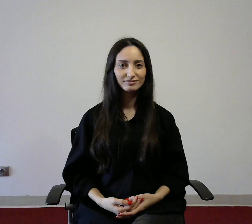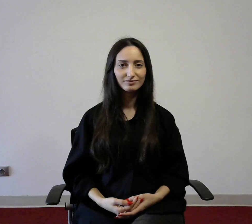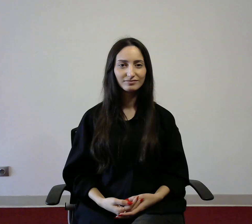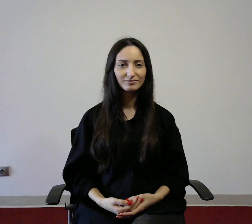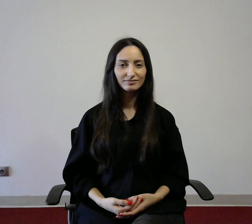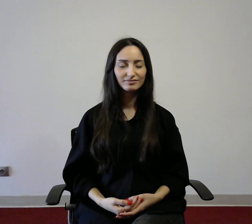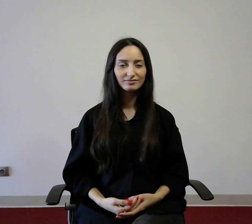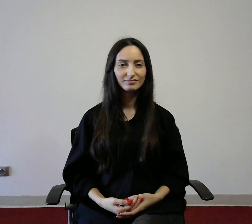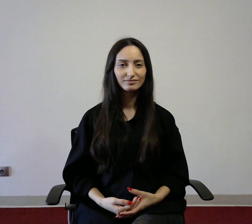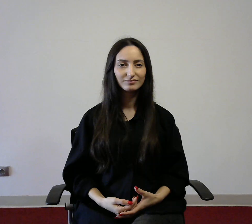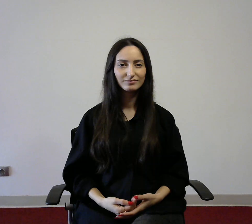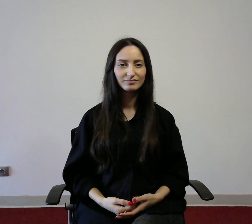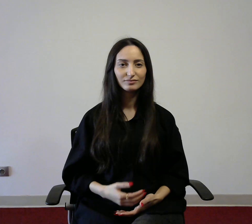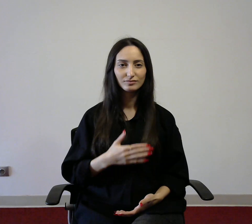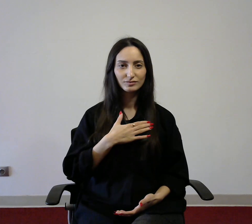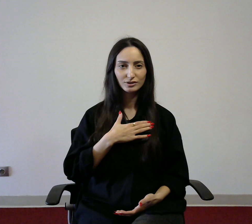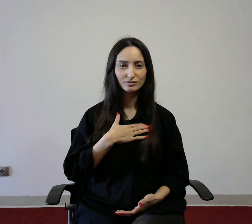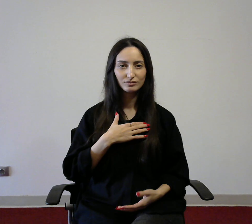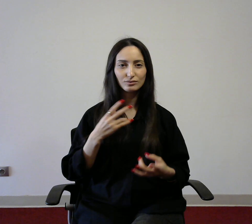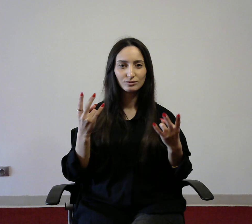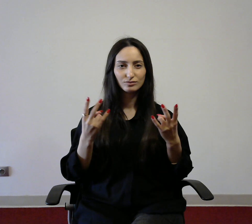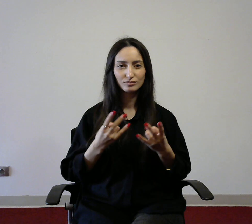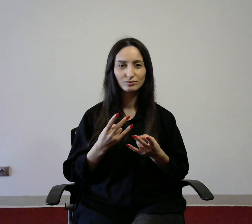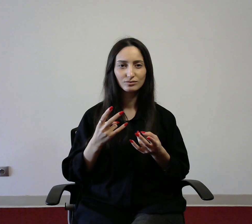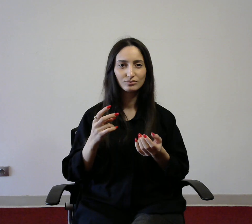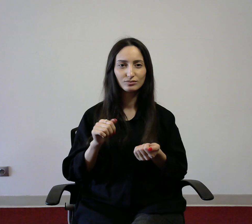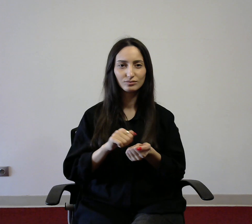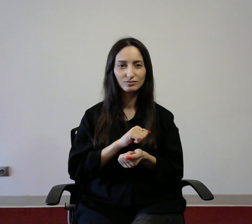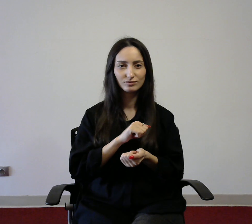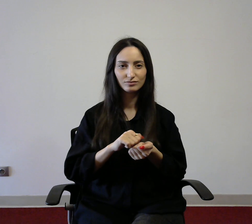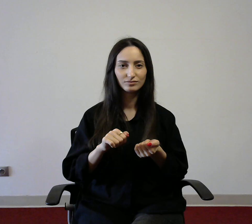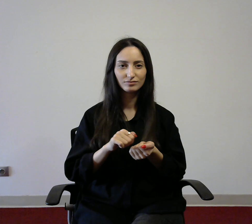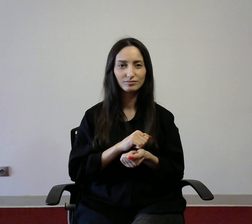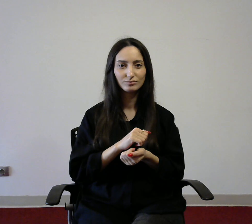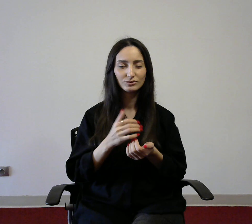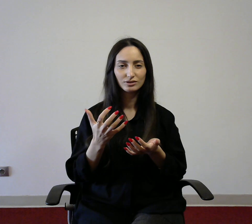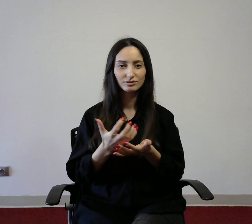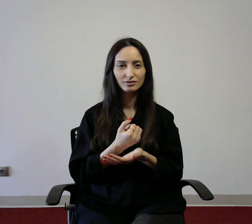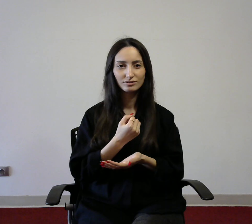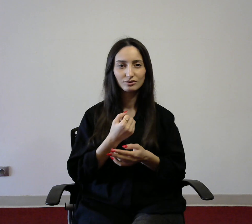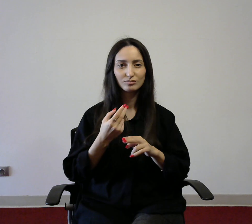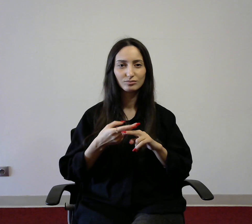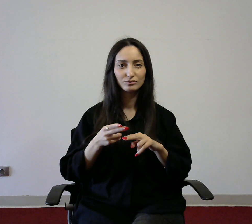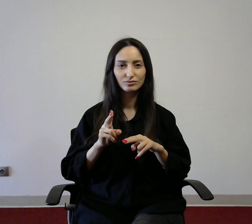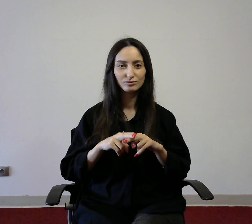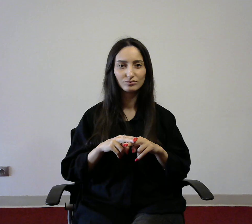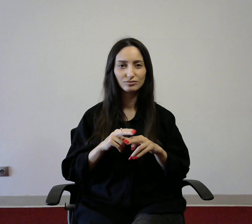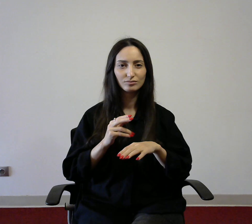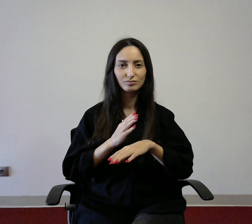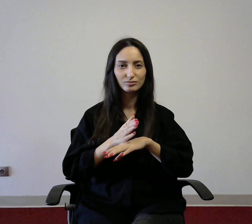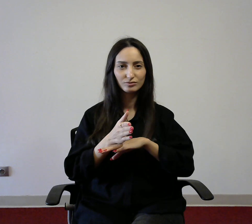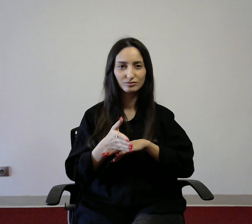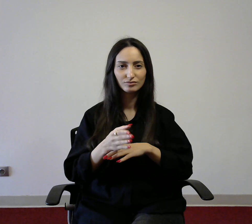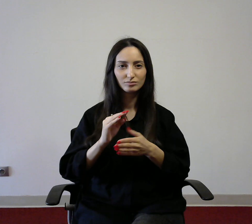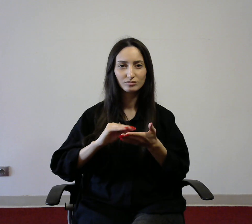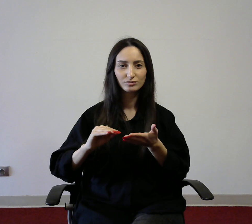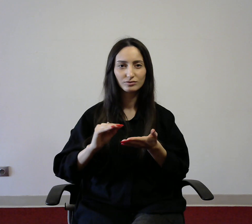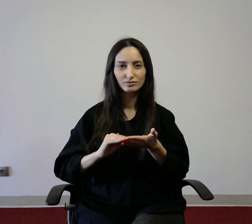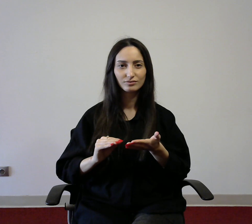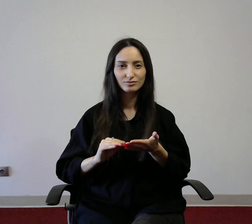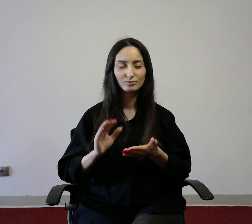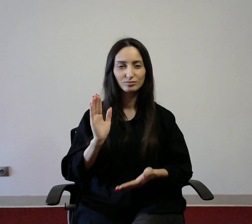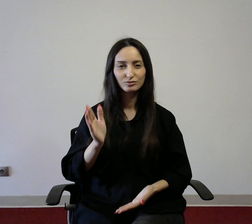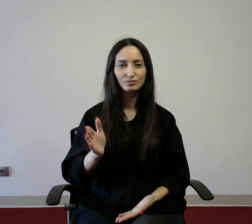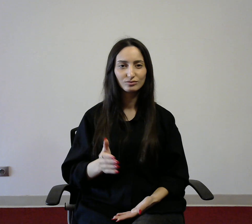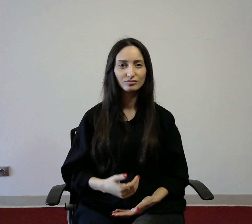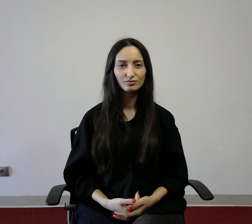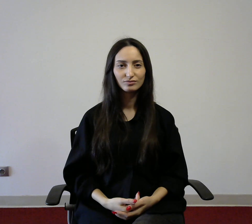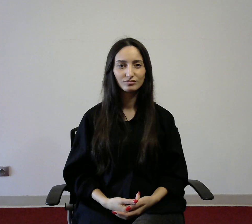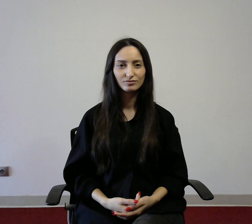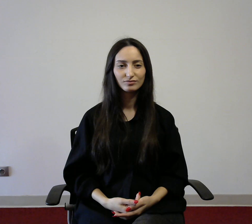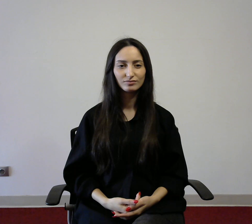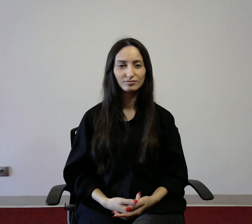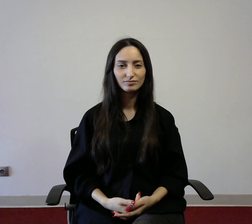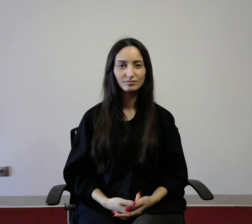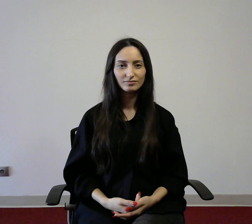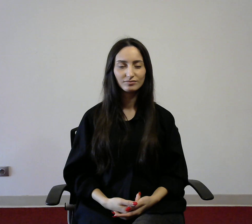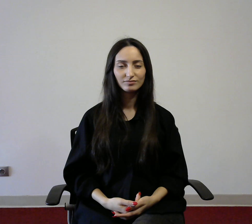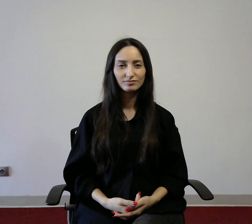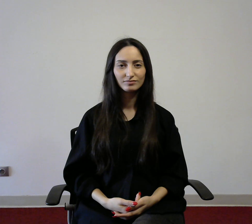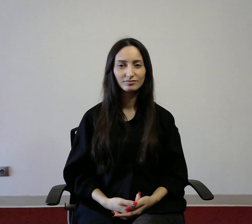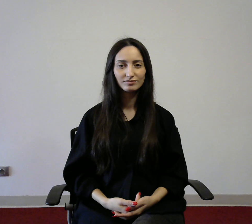Mən lazımlı kağızları tapmaq üçün müraciət yazacam